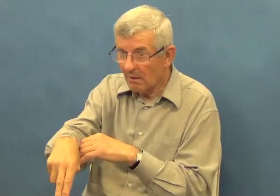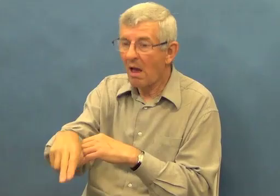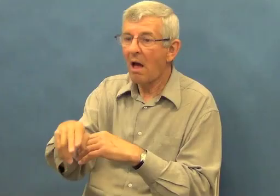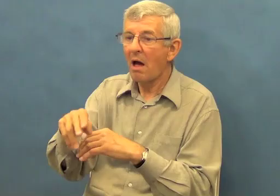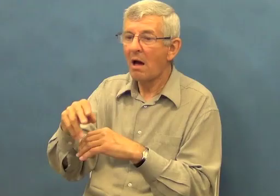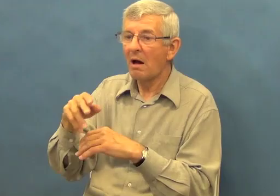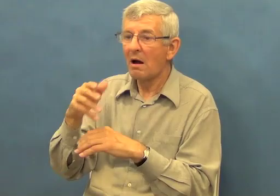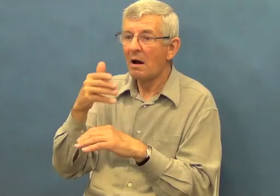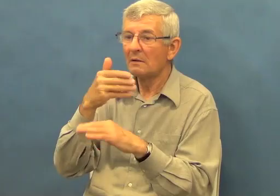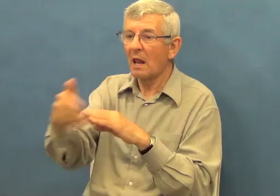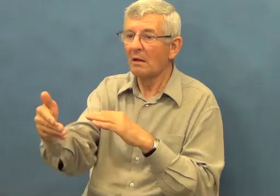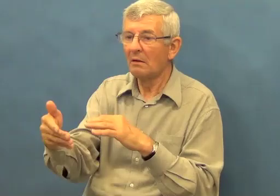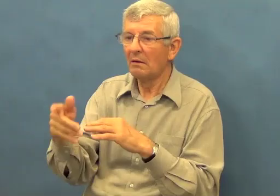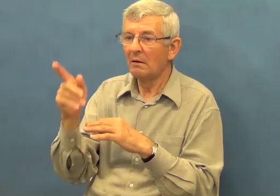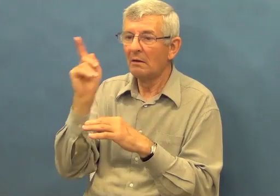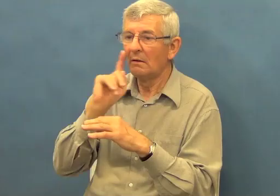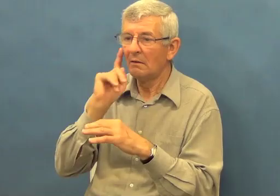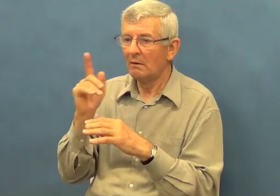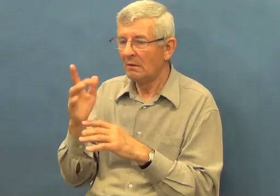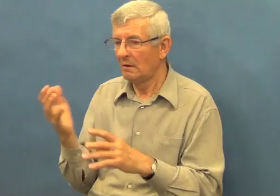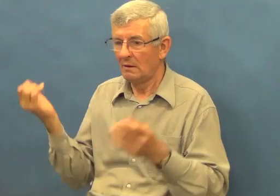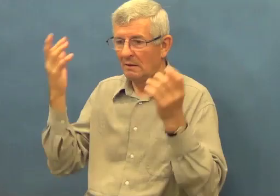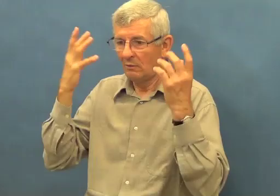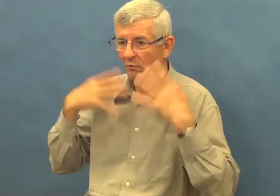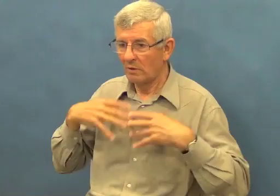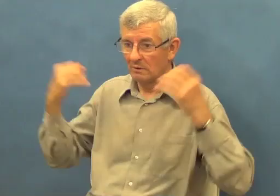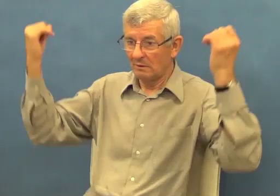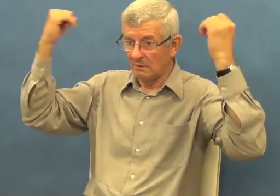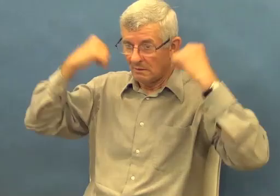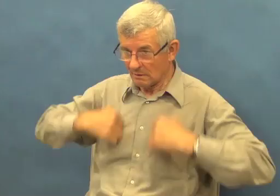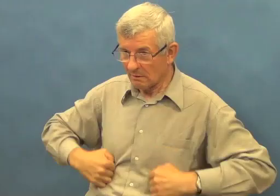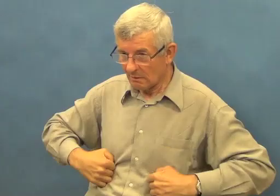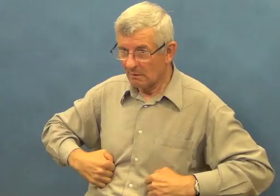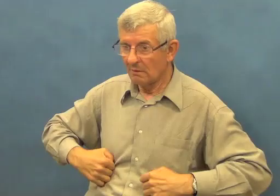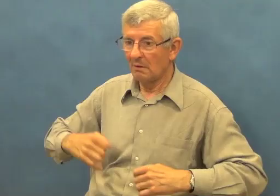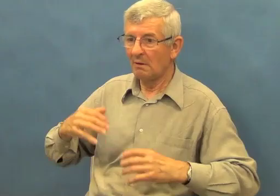Następnie chłopiec zakłada ubranie.